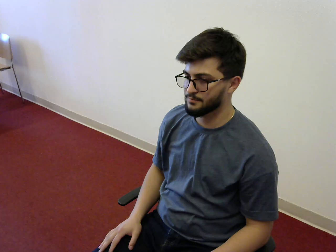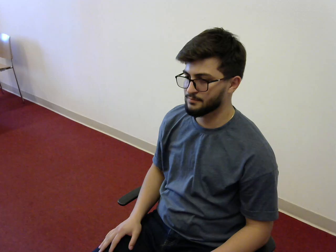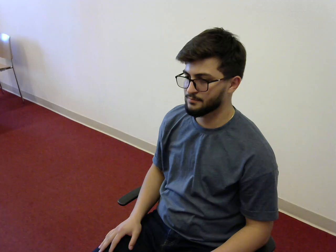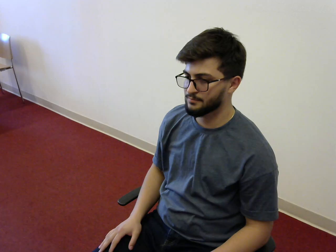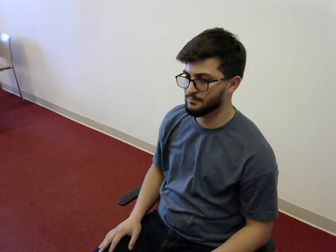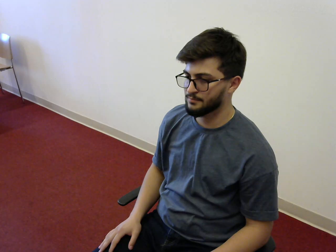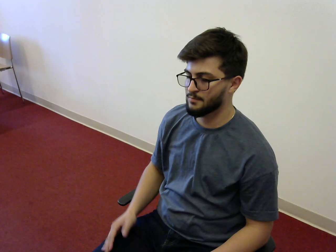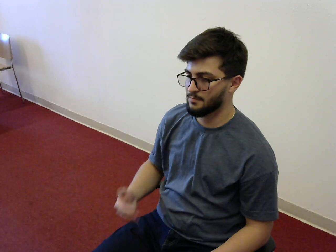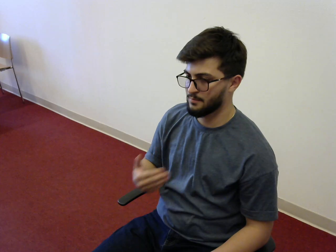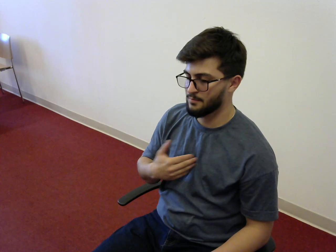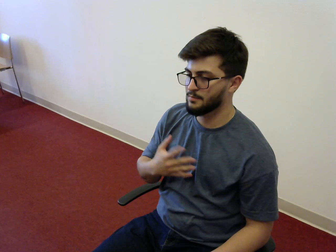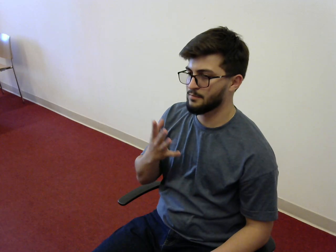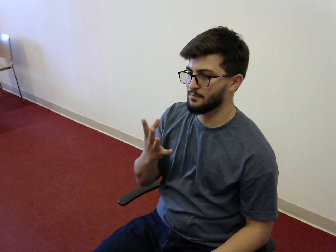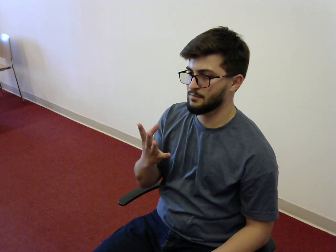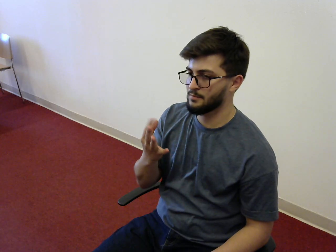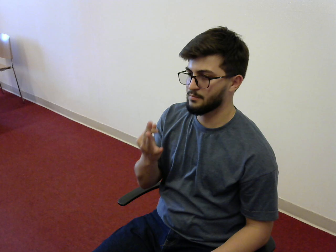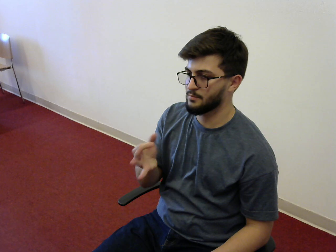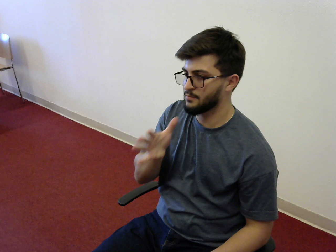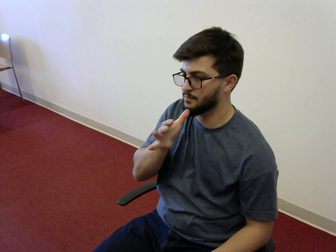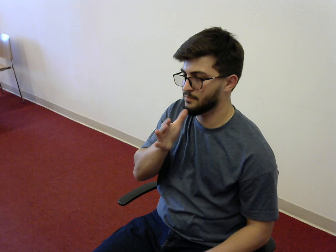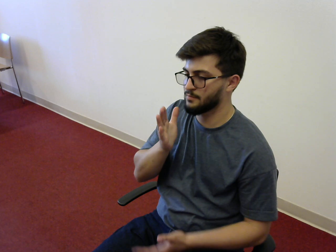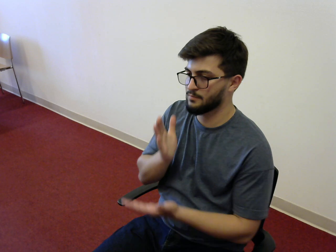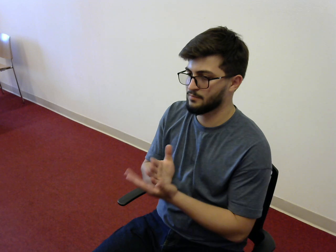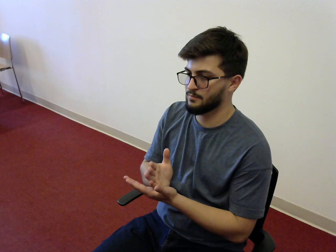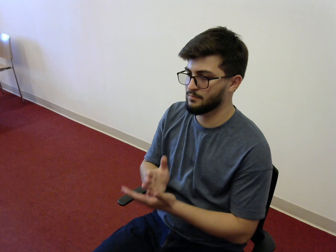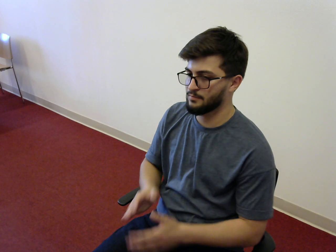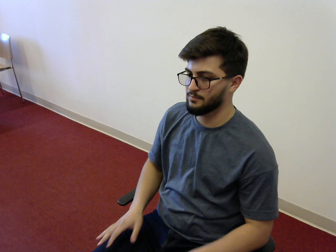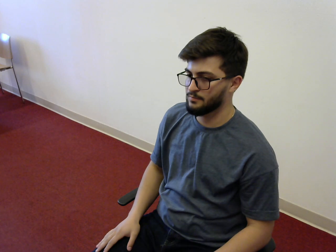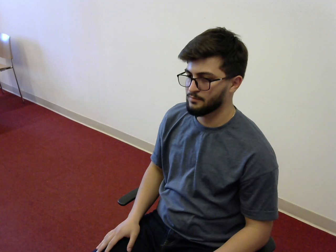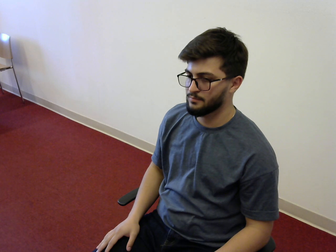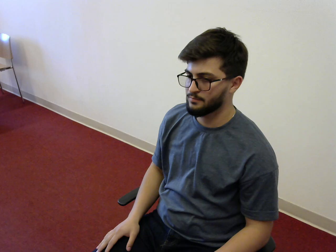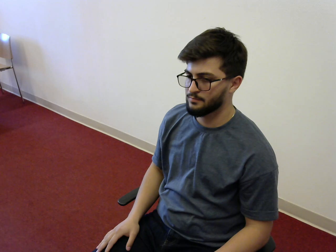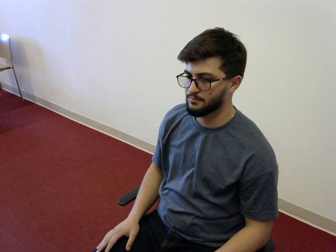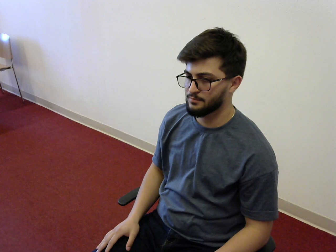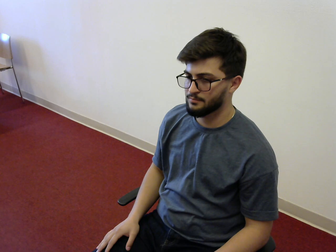Mənim 43 yaşım var